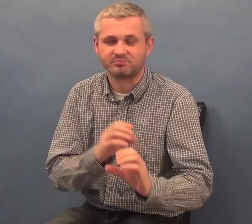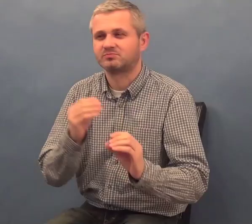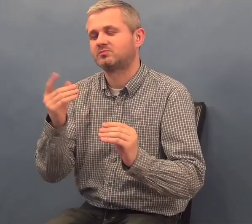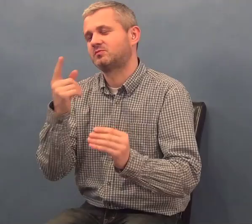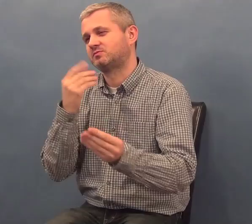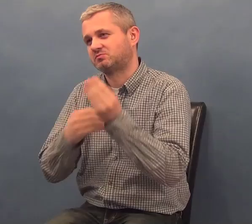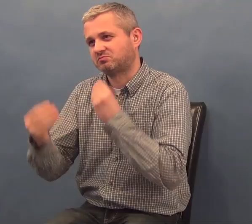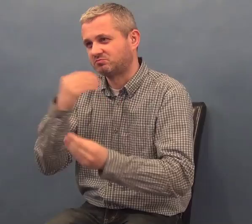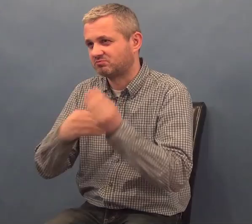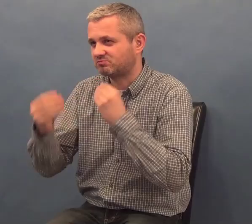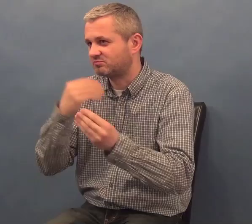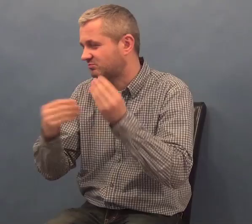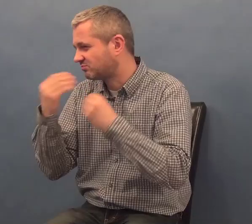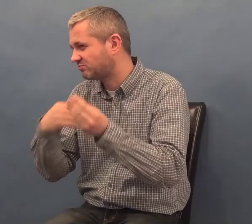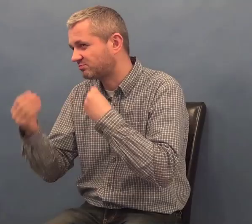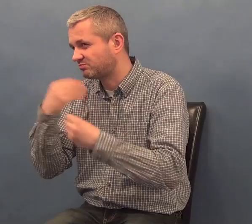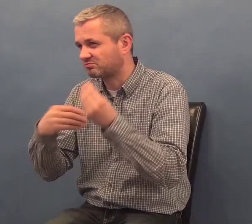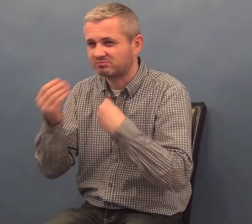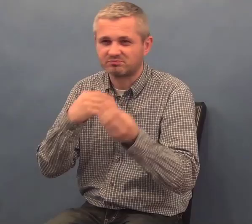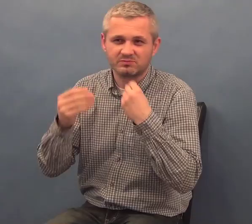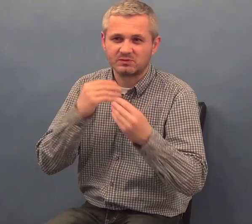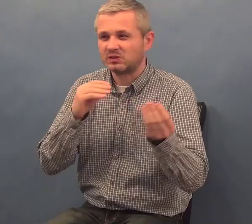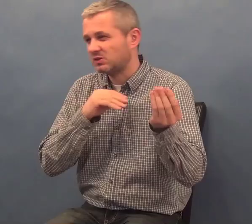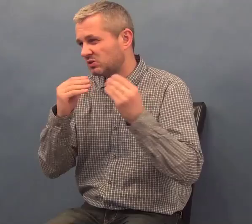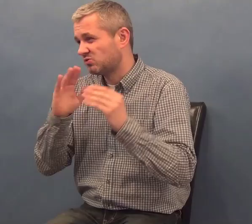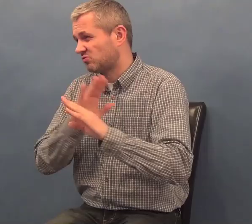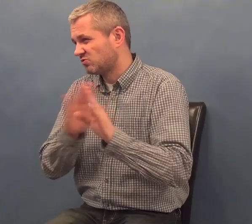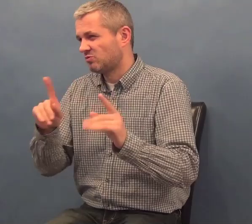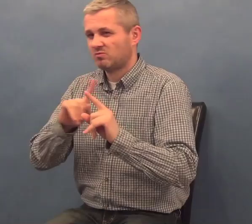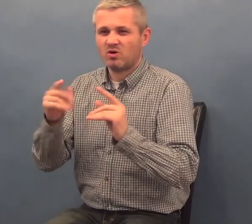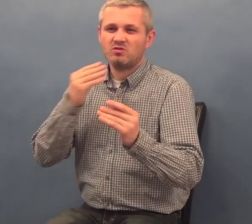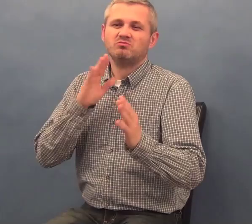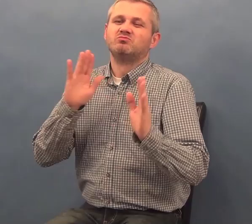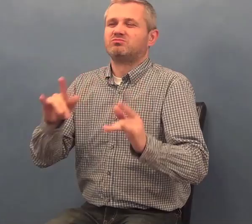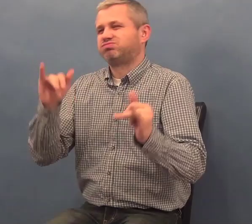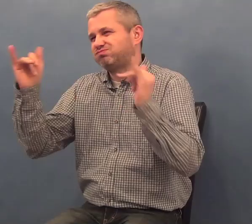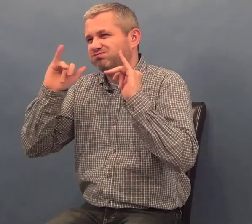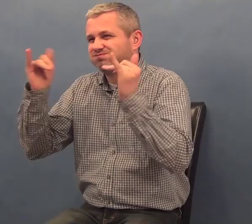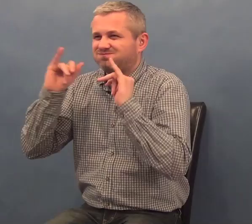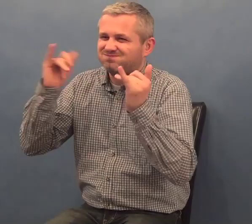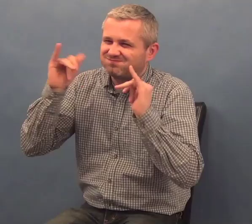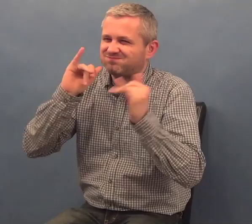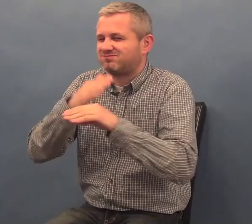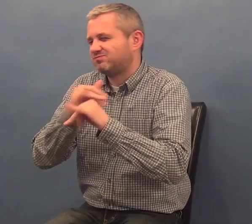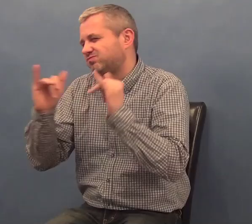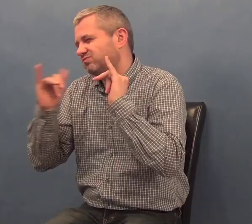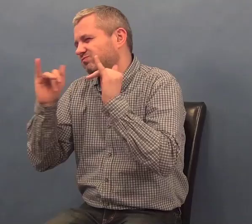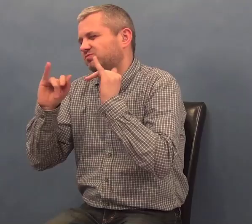Jedzą, jedzą, jedzą, a potem sobie rozmawiają.